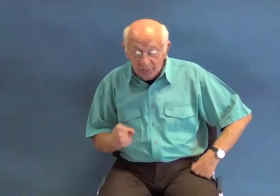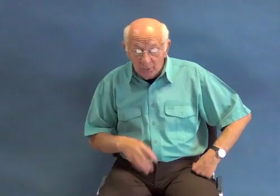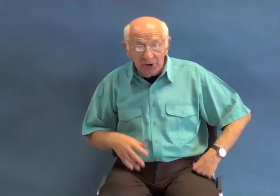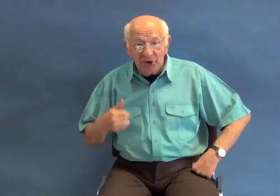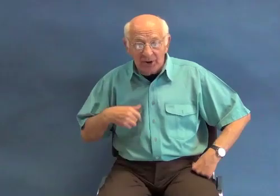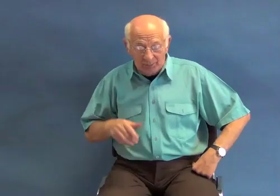Gorzej.